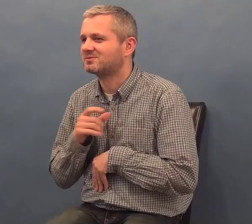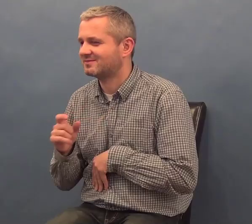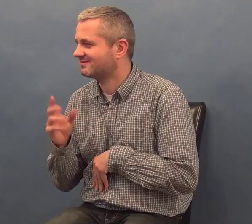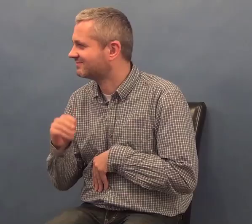Zapomniałem.